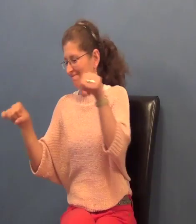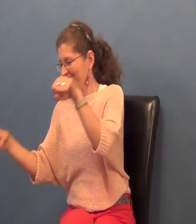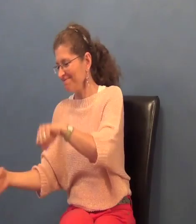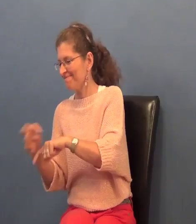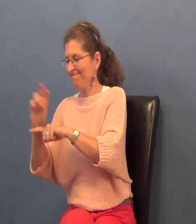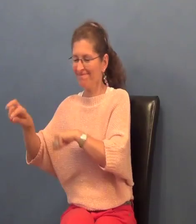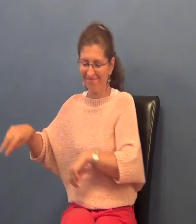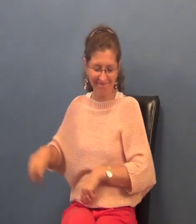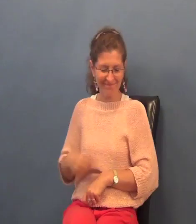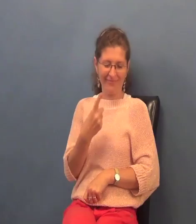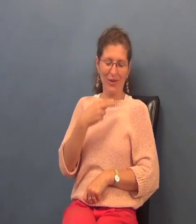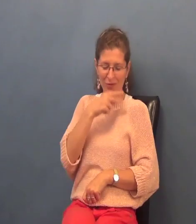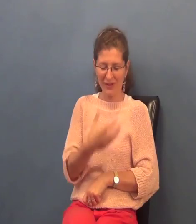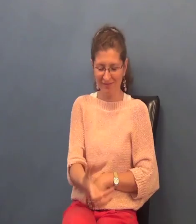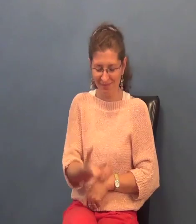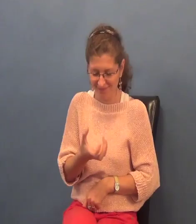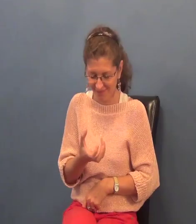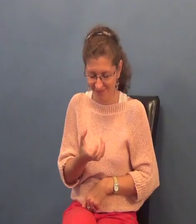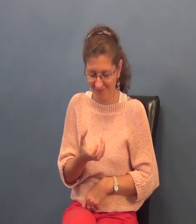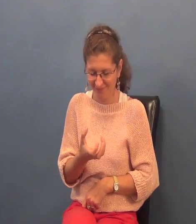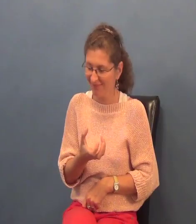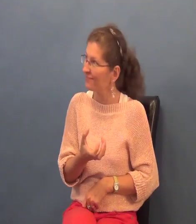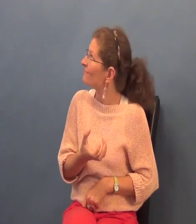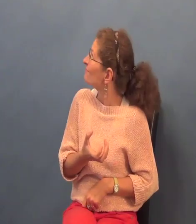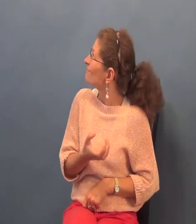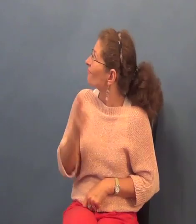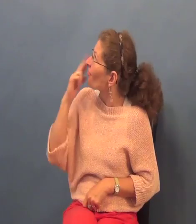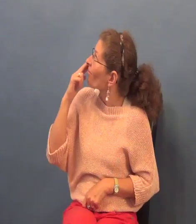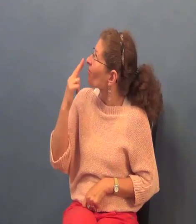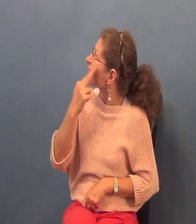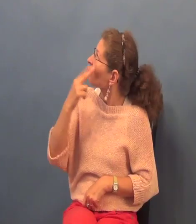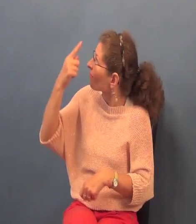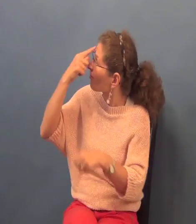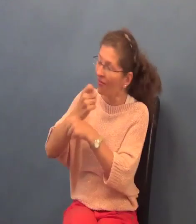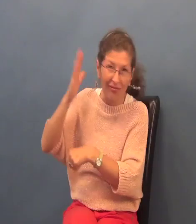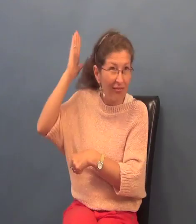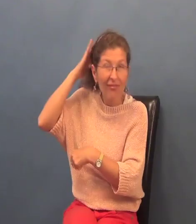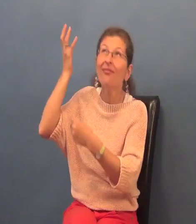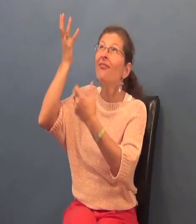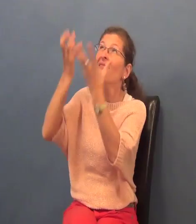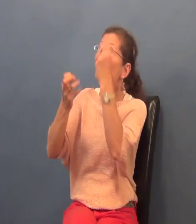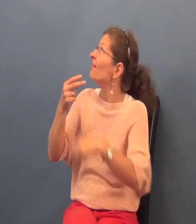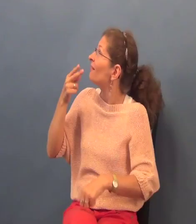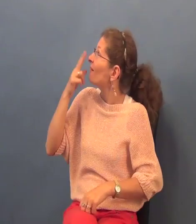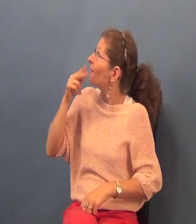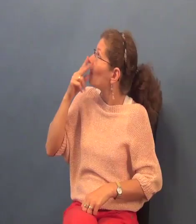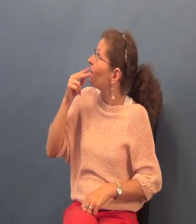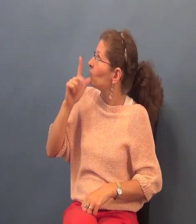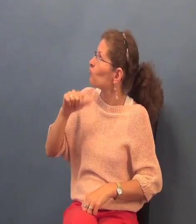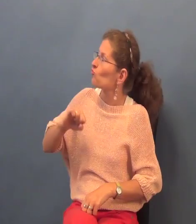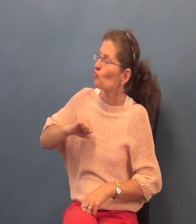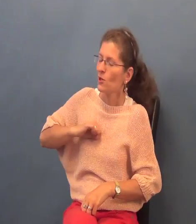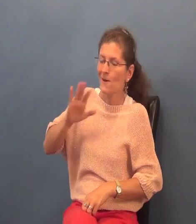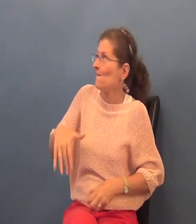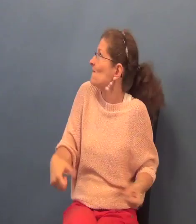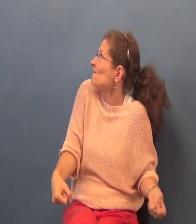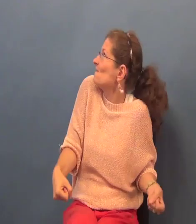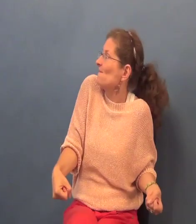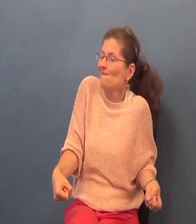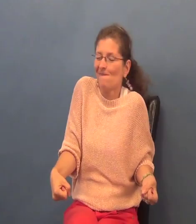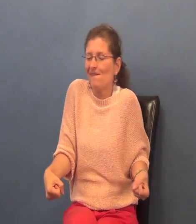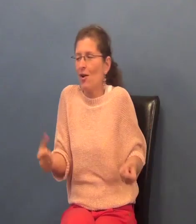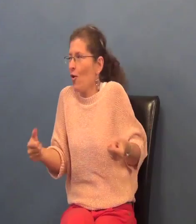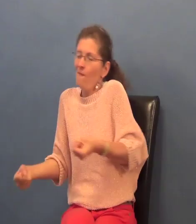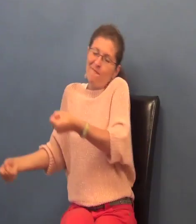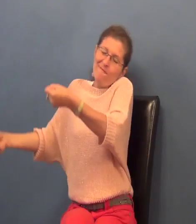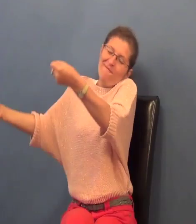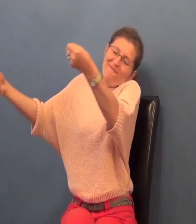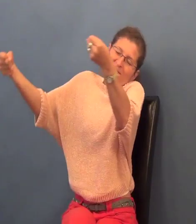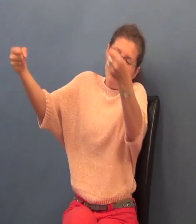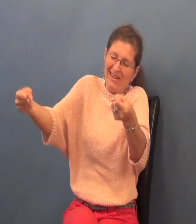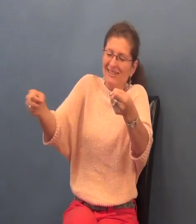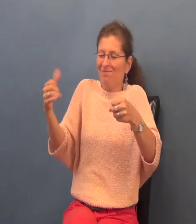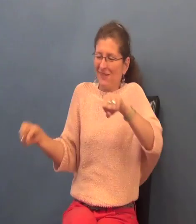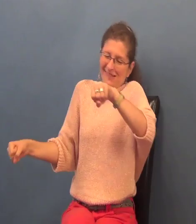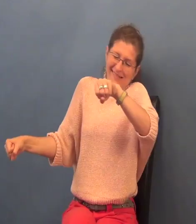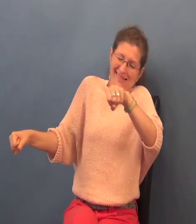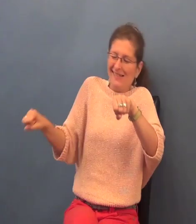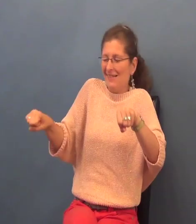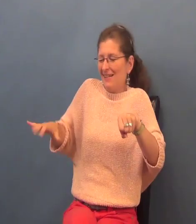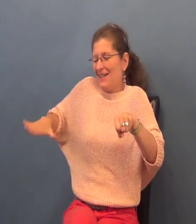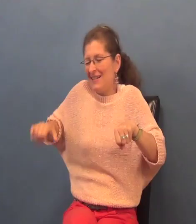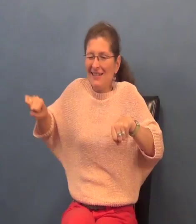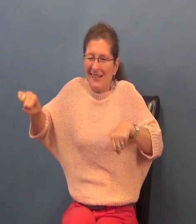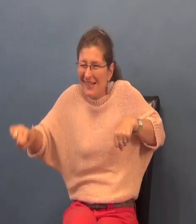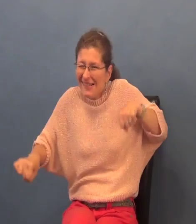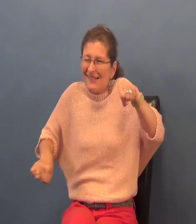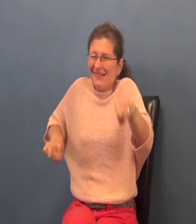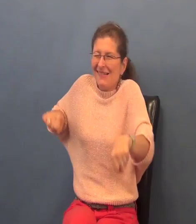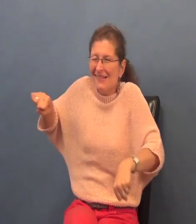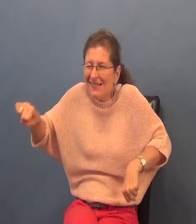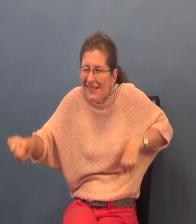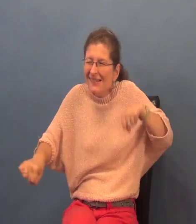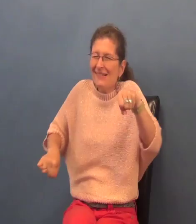Podchodzi do koszy i bierze jedną gruszkę. Widzi, że mężczyzna na drzewie niczego nie zauważył. Wykorzystuje to, bierze kosz, stawia na rower i odjeżdża.